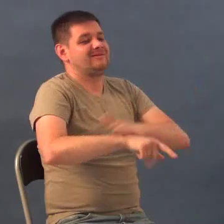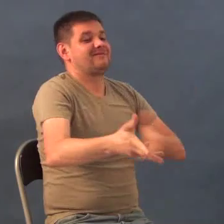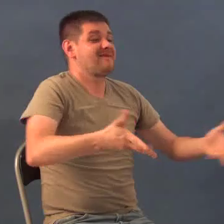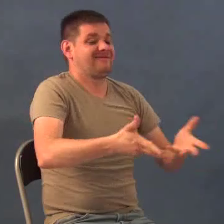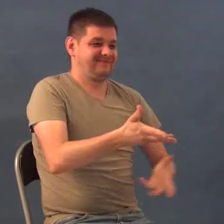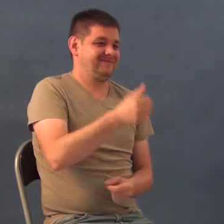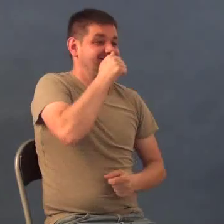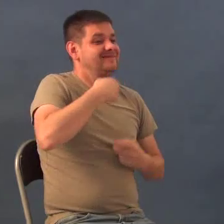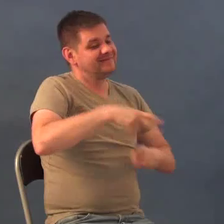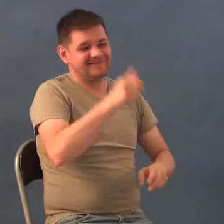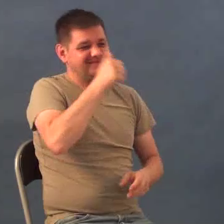Toczy się i nie może wrócić.